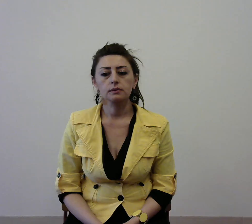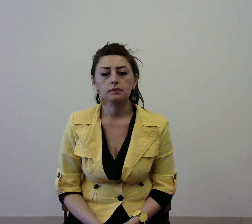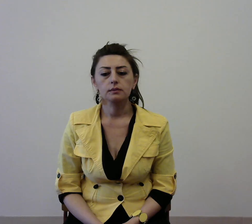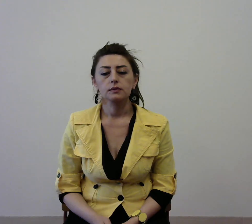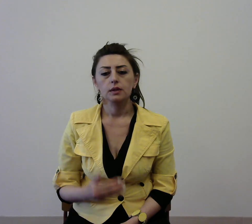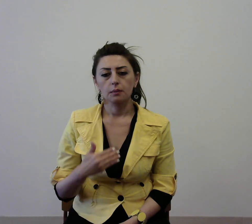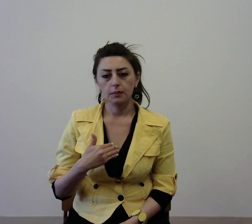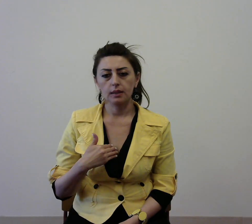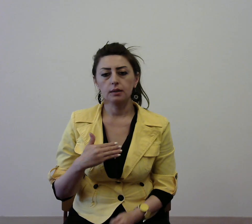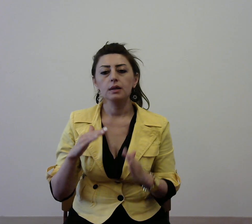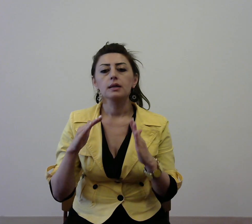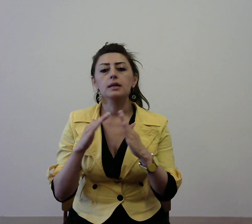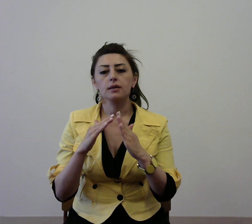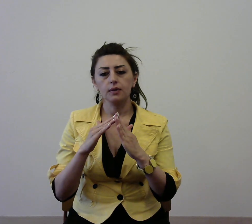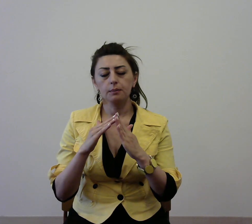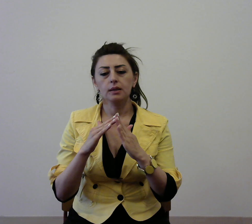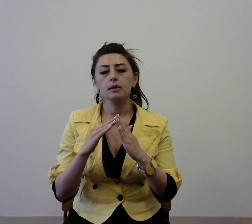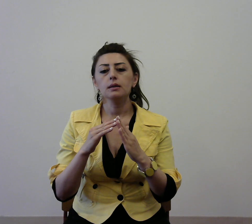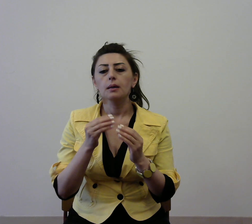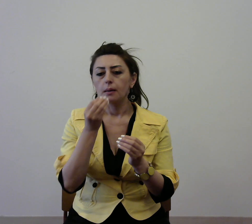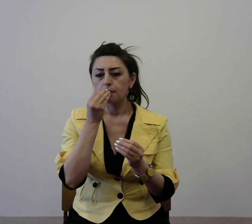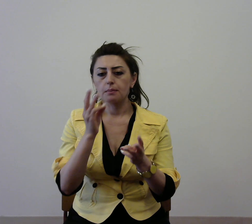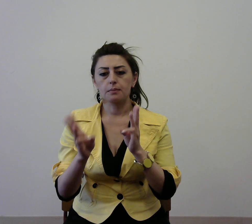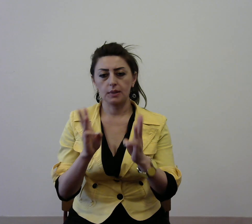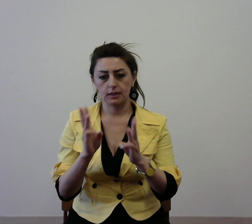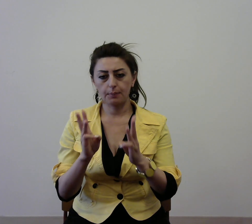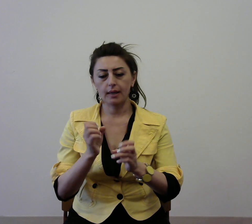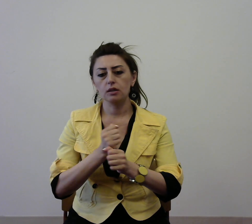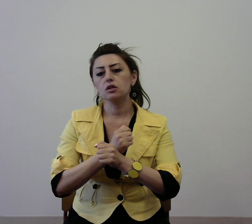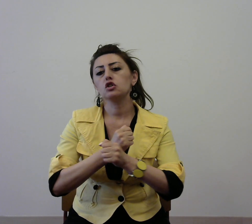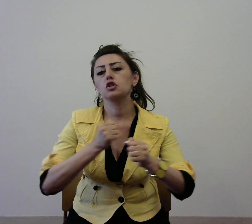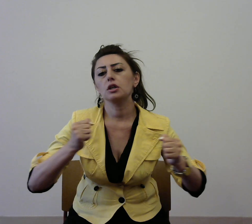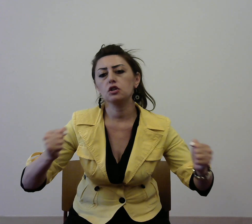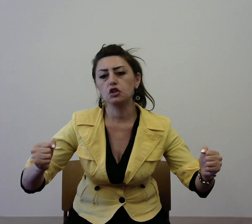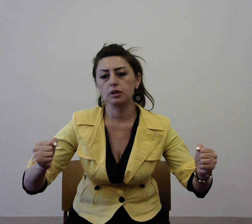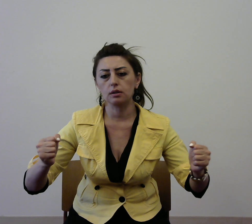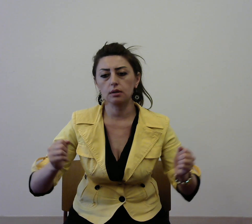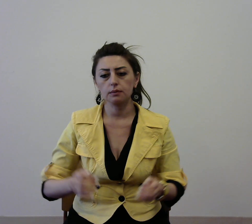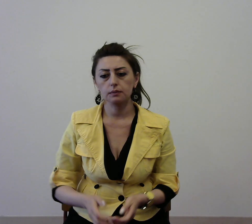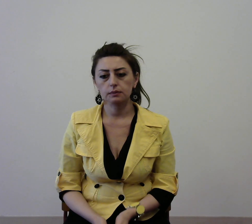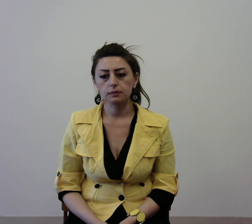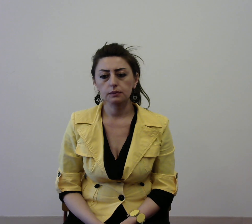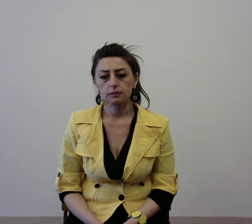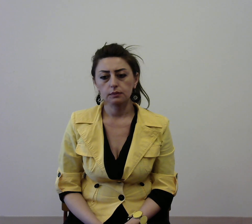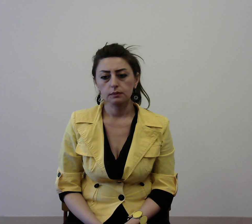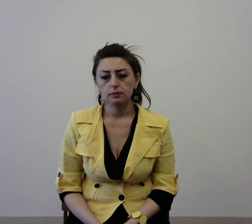Mənim evimin mətbəxi genişdir